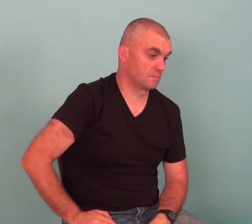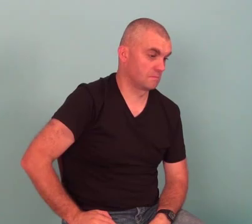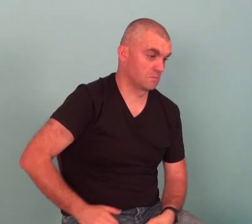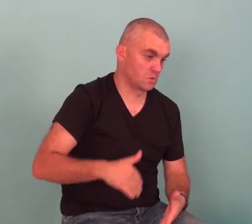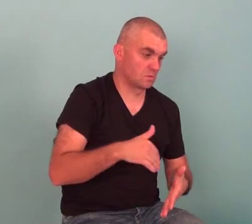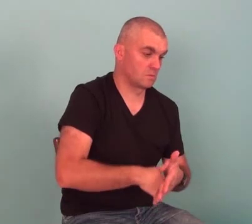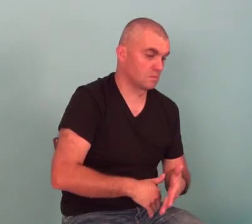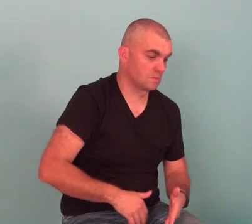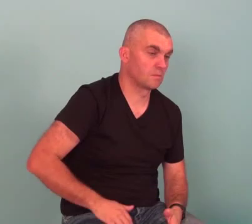Utopić się.